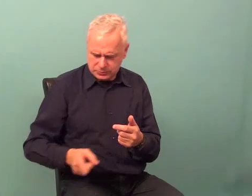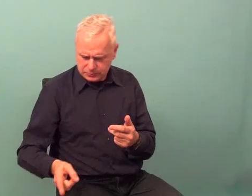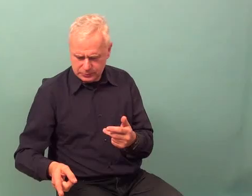Brakowało kosza.